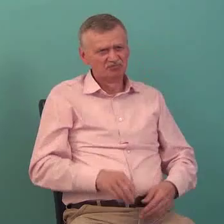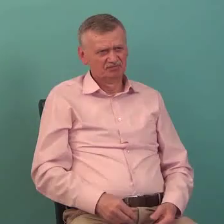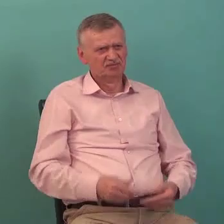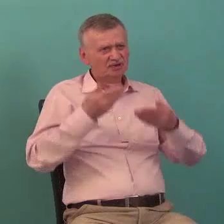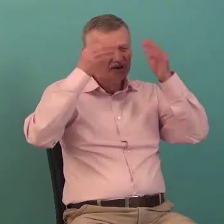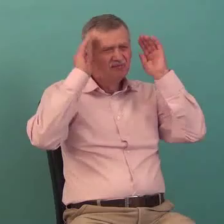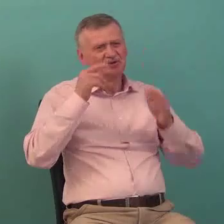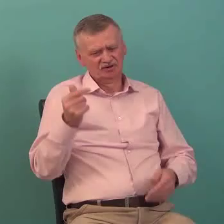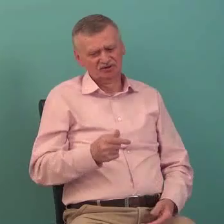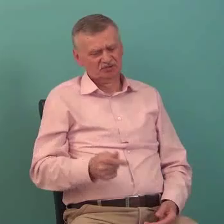Kask jest obowiązkowy.